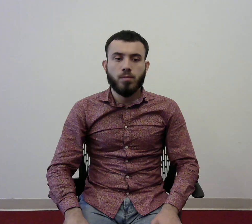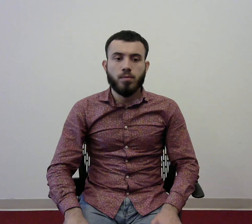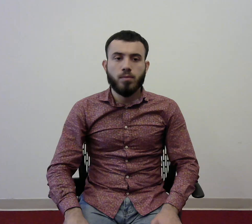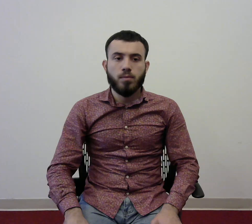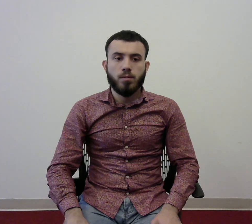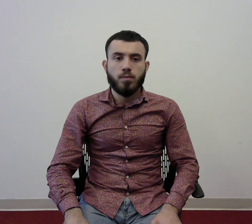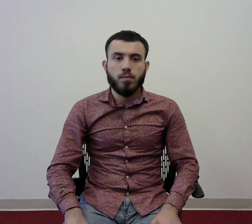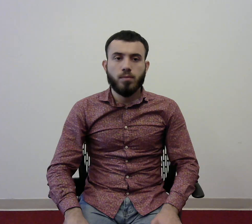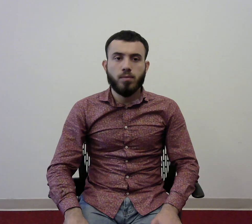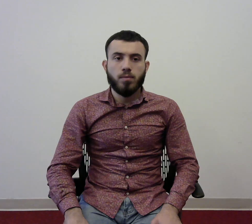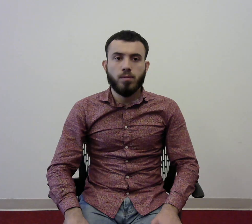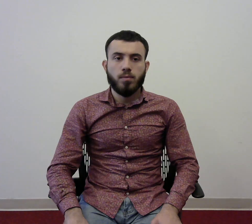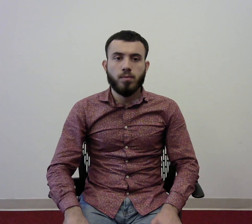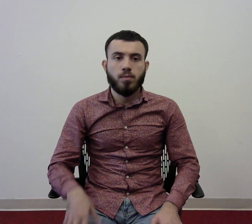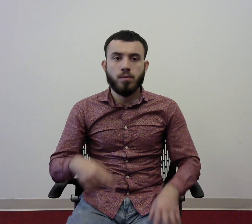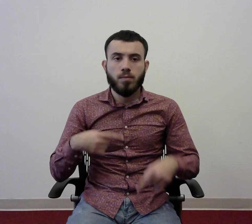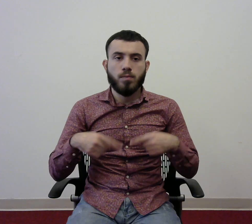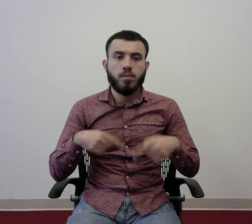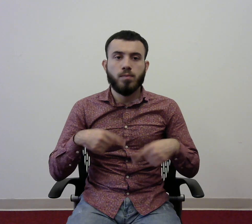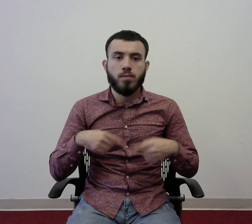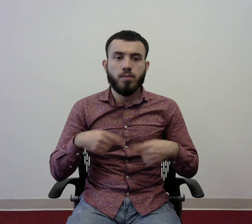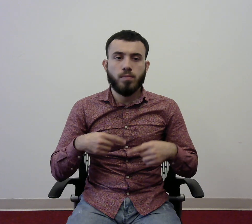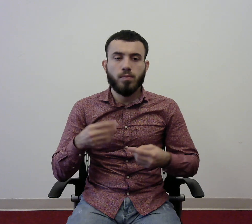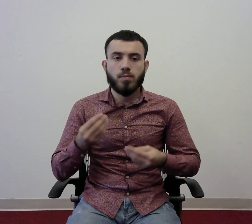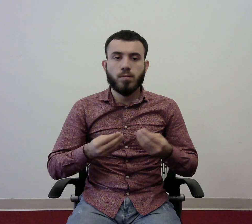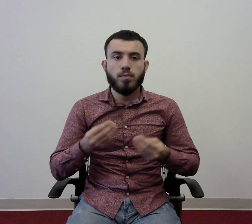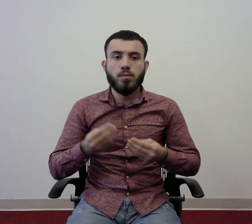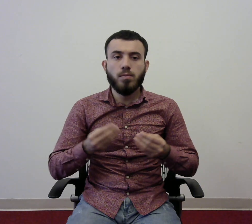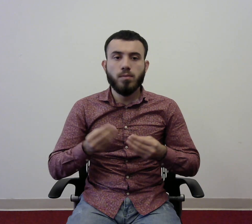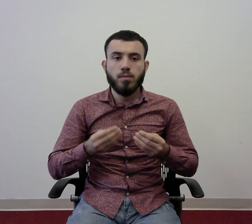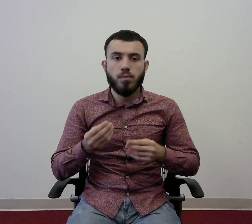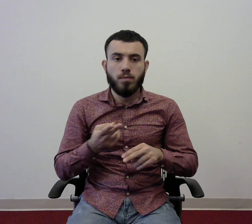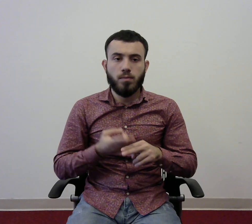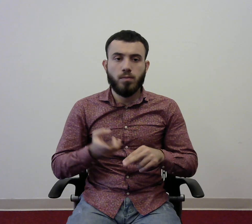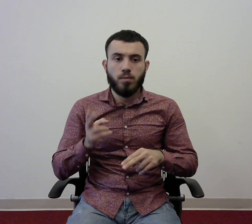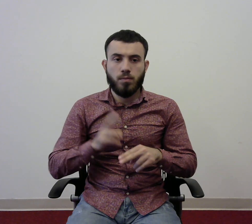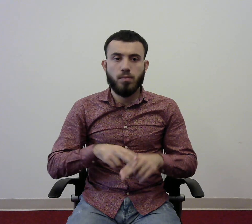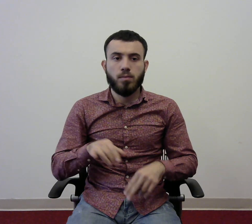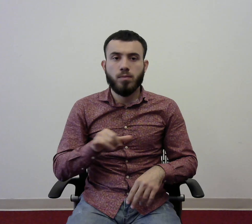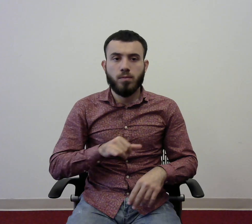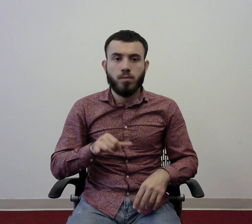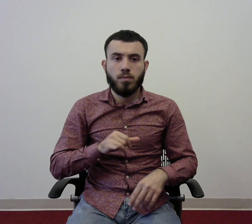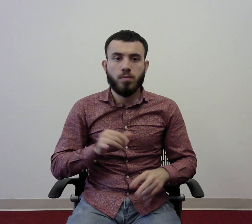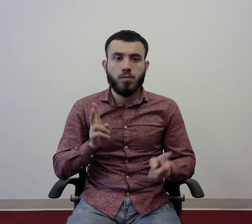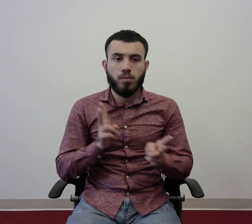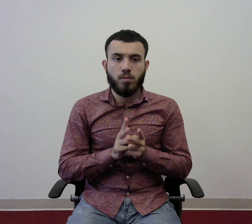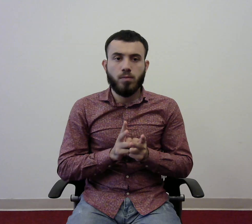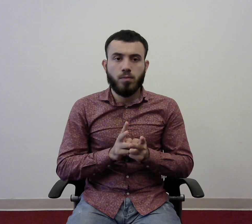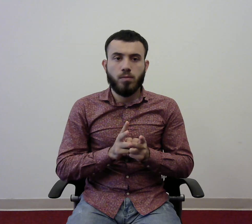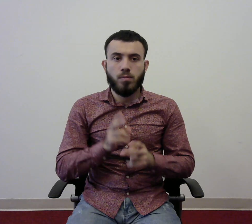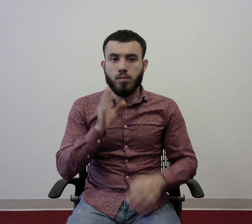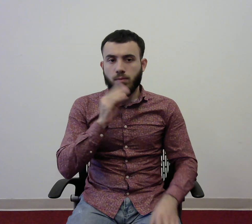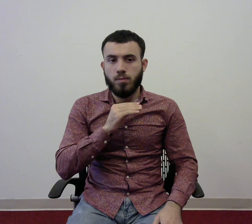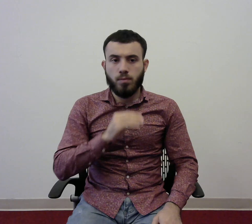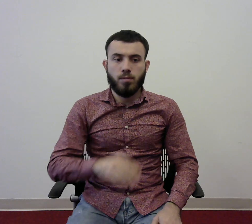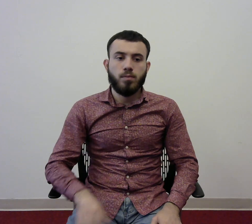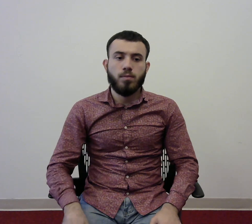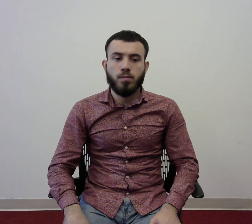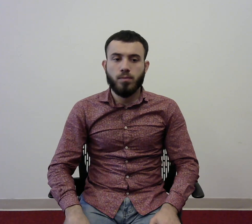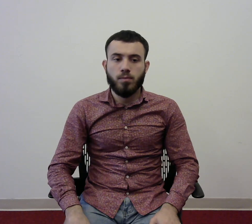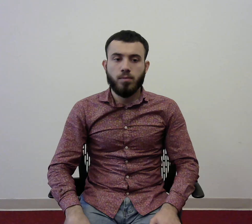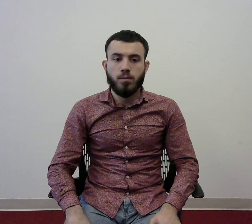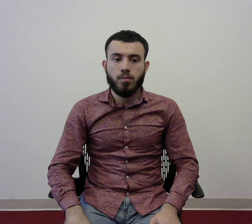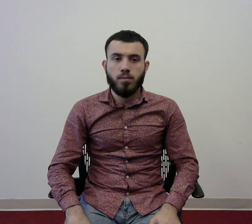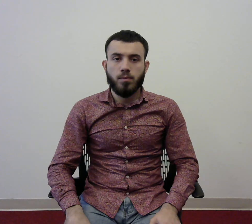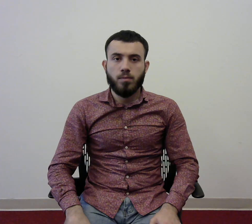Futbol oynamaq üçün harda görüşə bilərik?